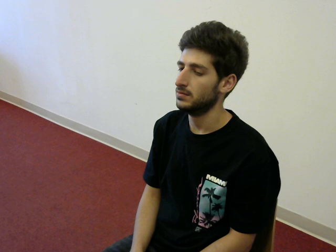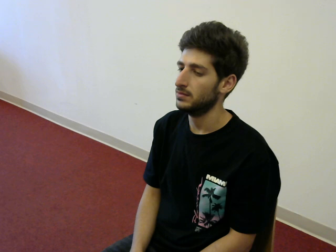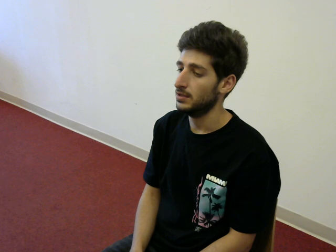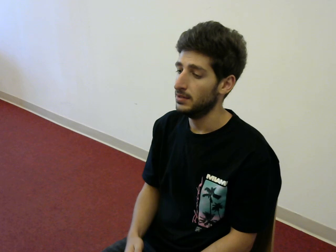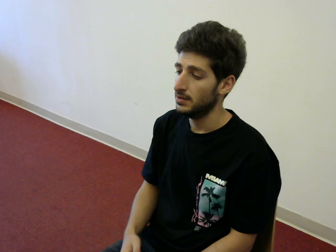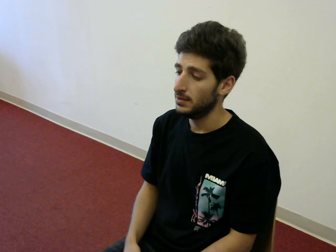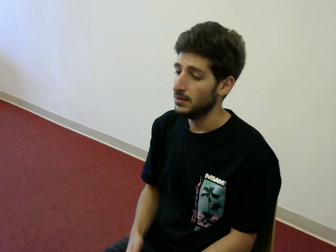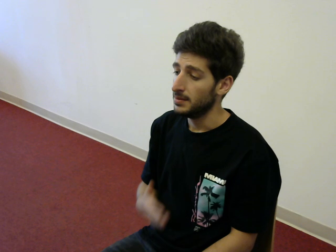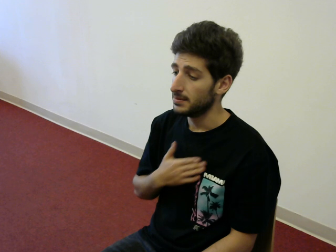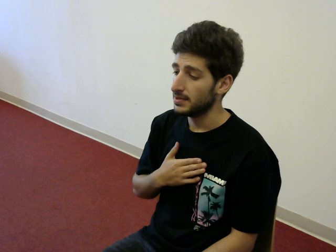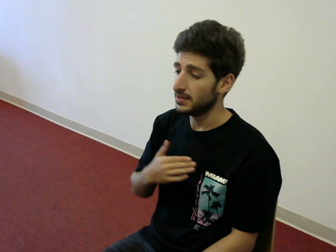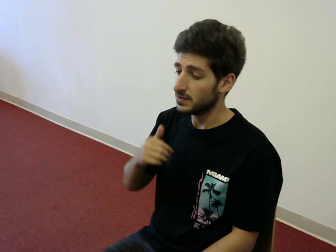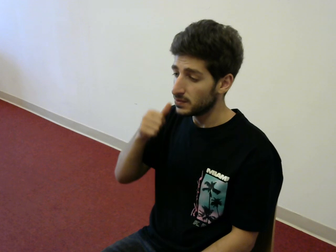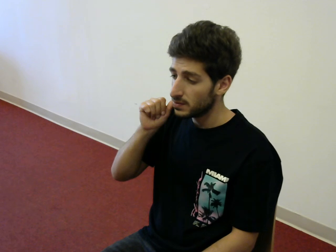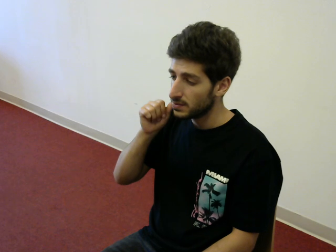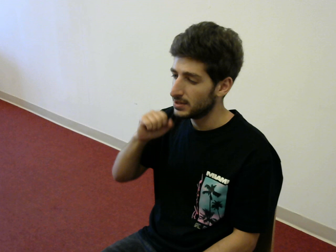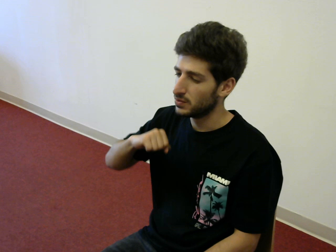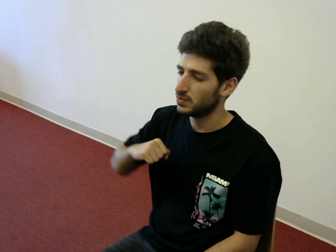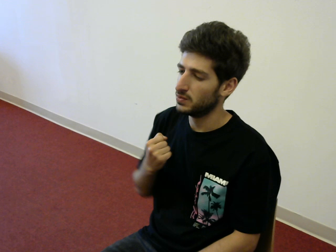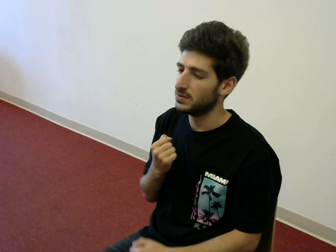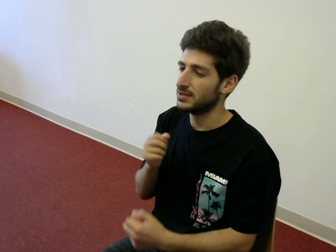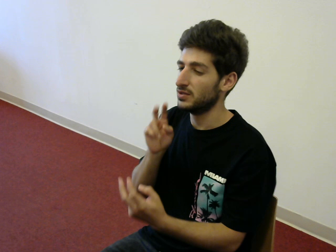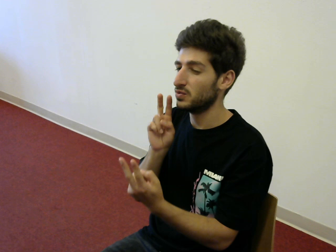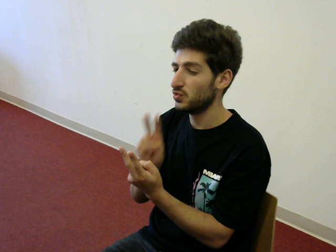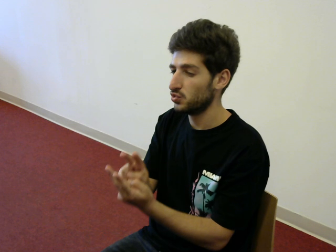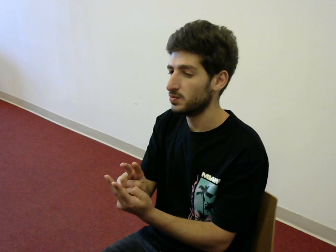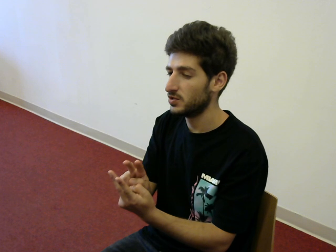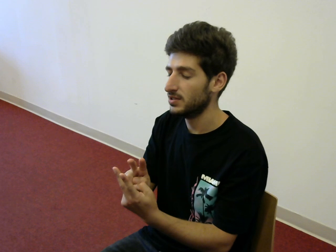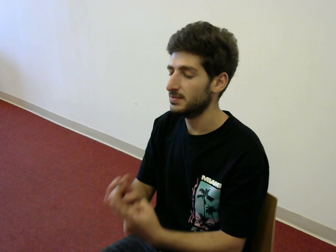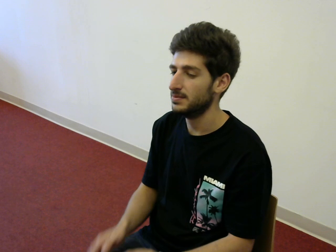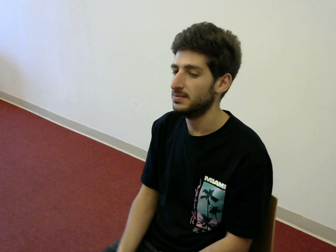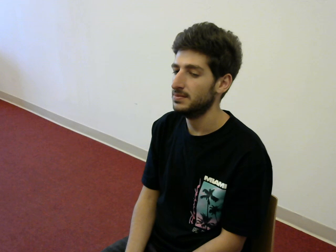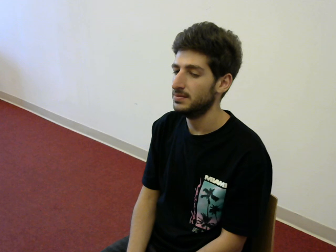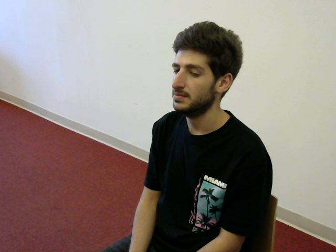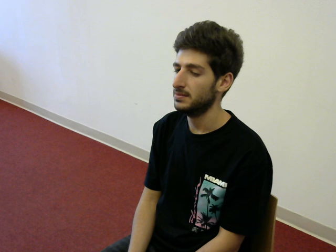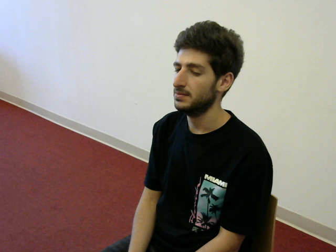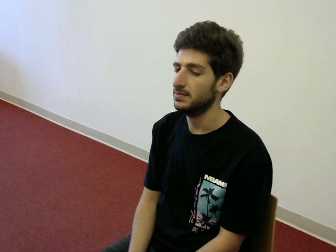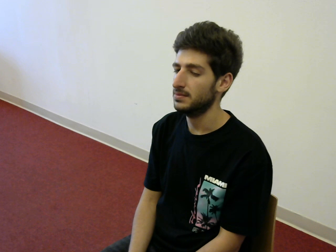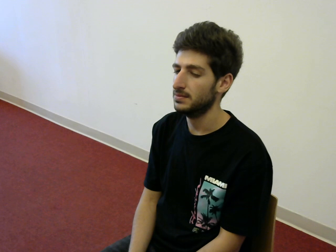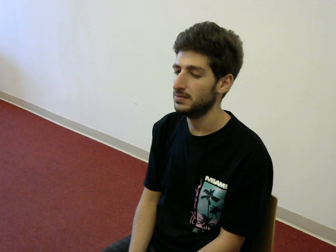Mən dünən dostlarımla görüşmüşdüm